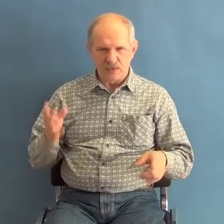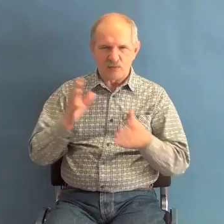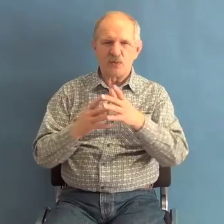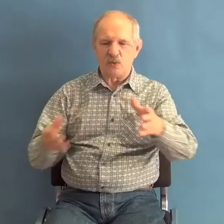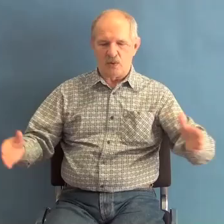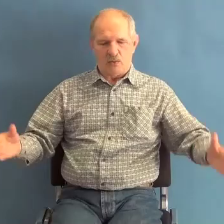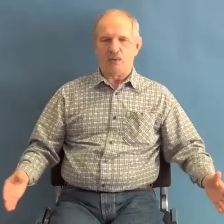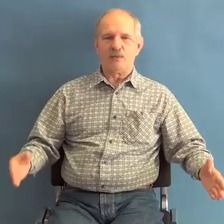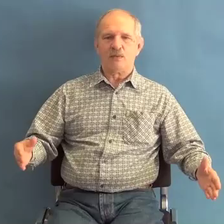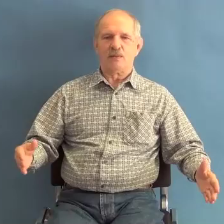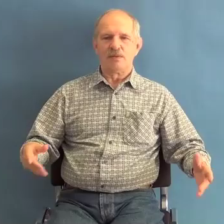Na przykład siedzisz w wannie...